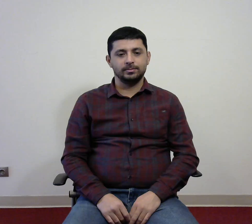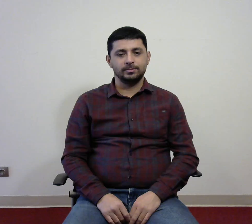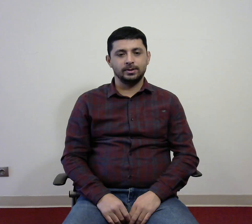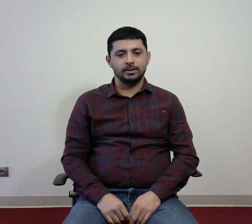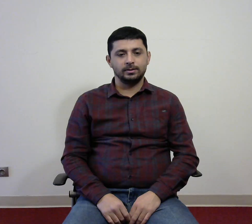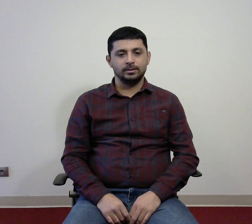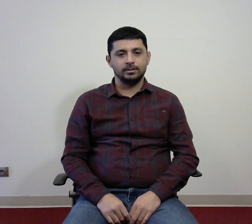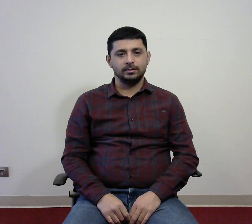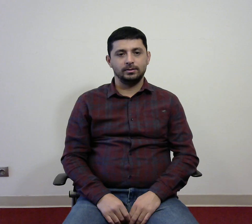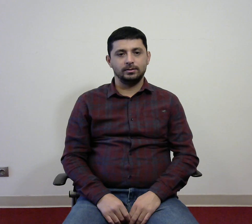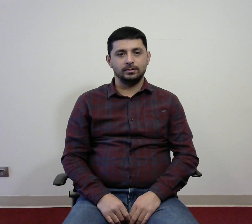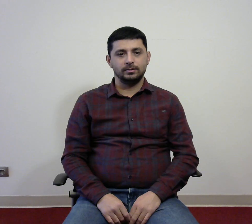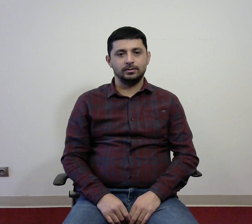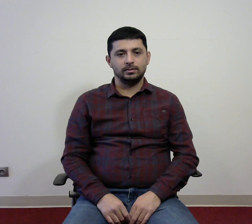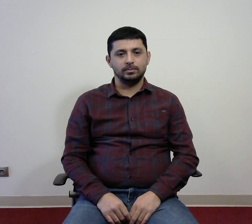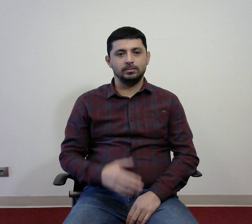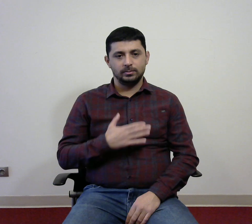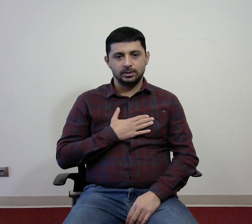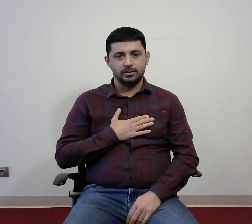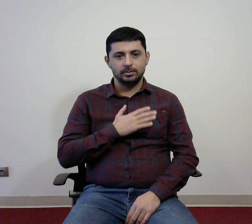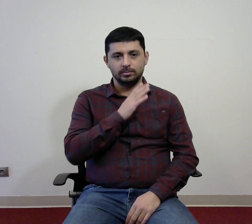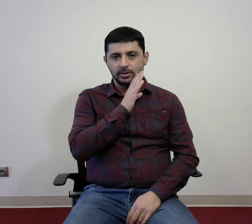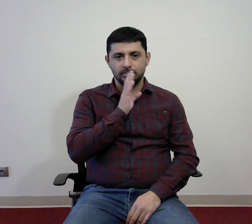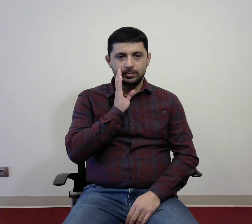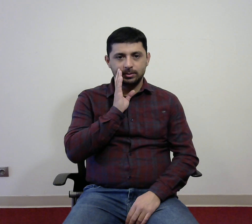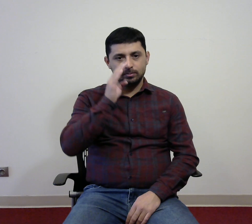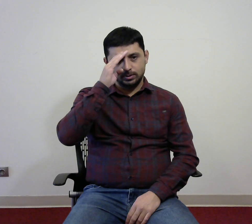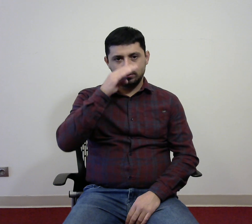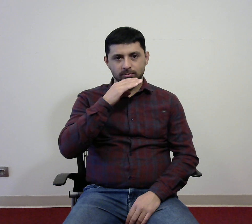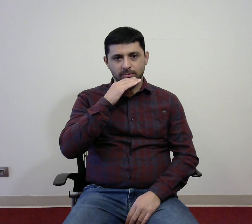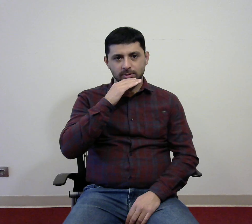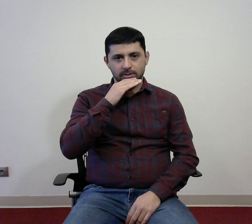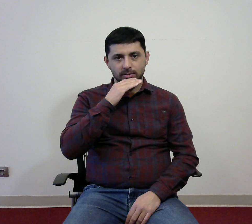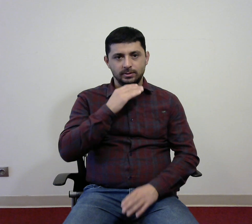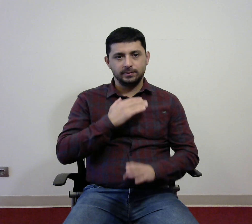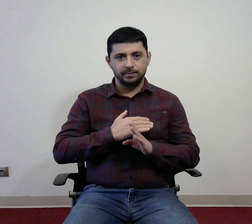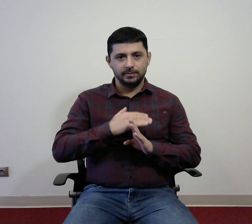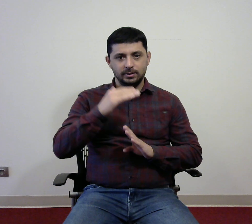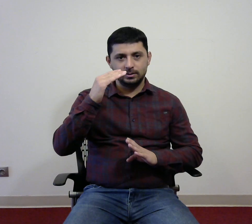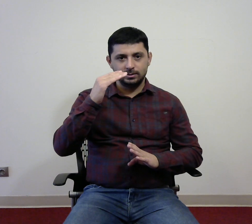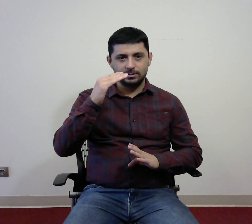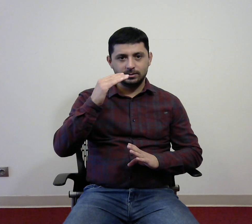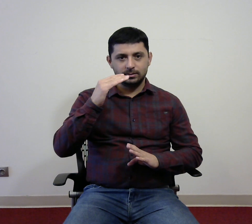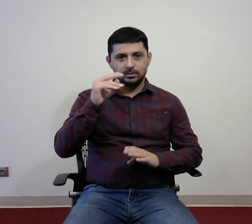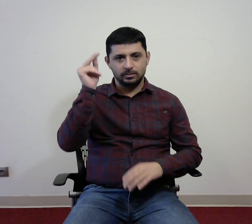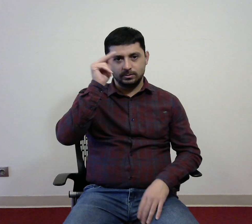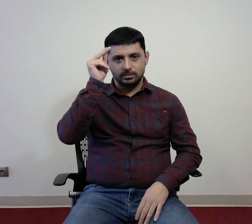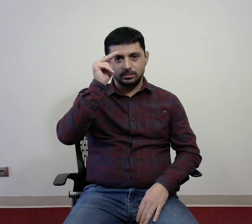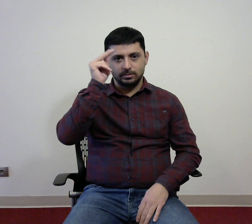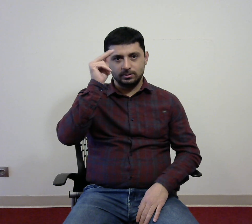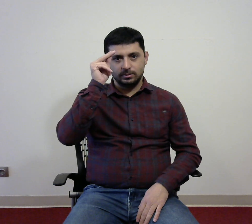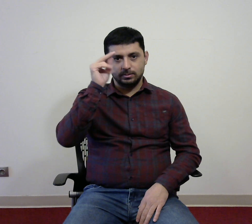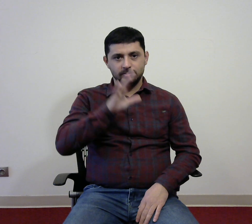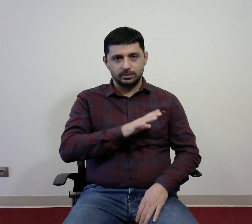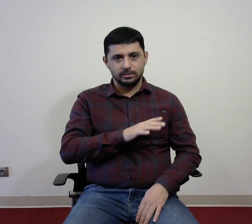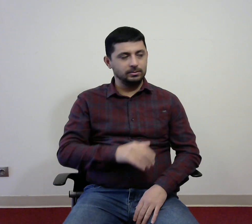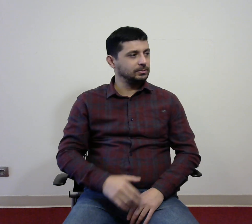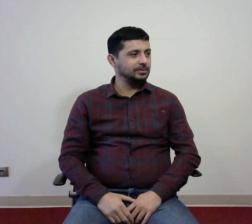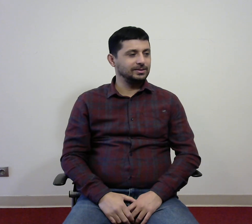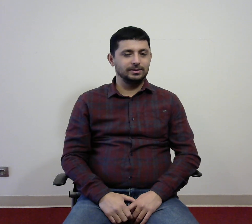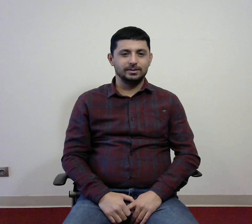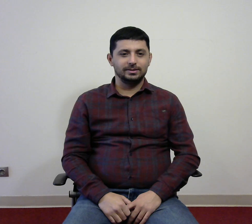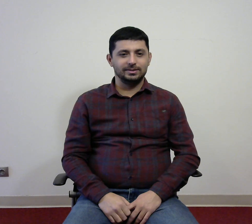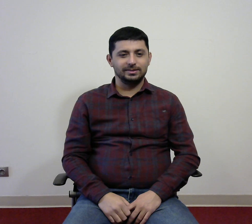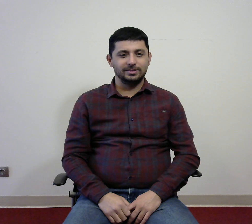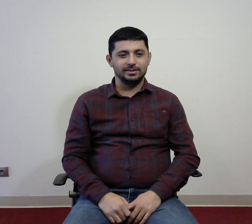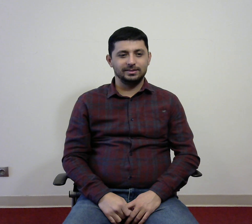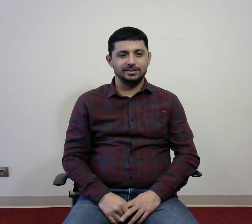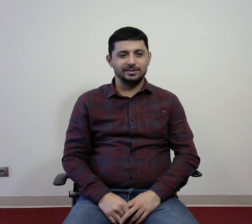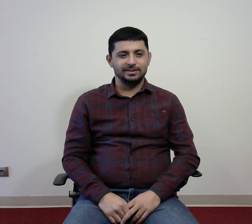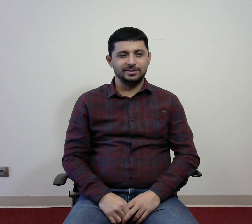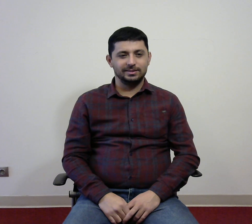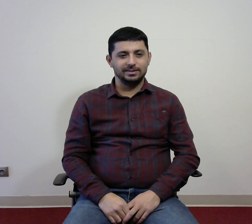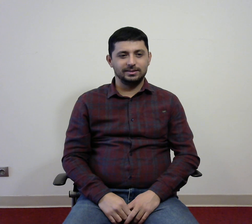Mənim valideynlərim ali təhsillidir